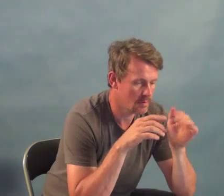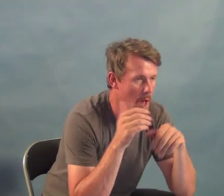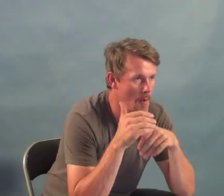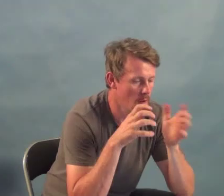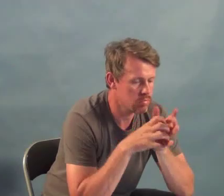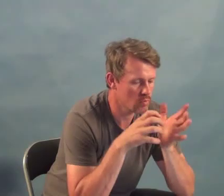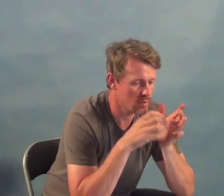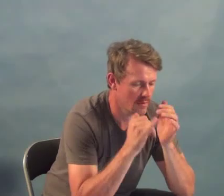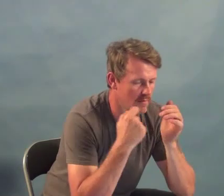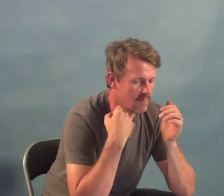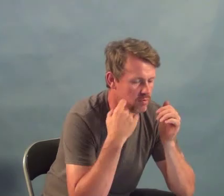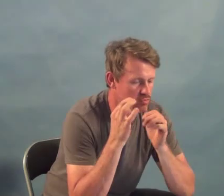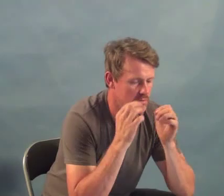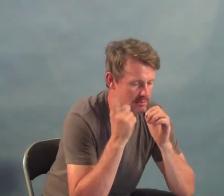Zakaz spożywania hamburgerów i picia alkoholu.